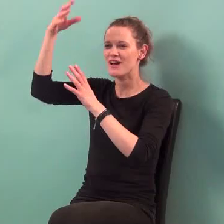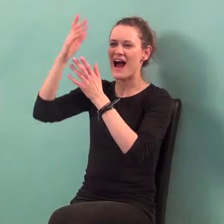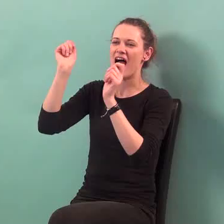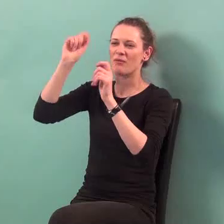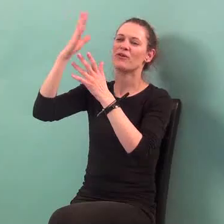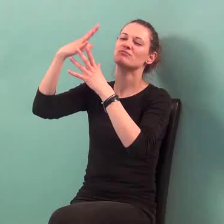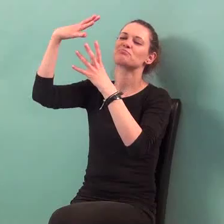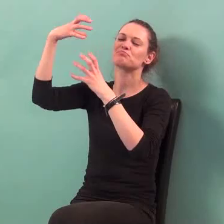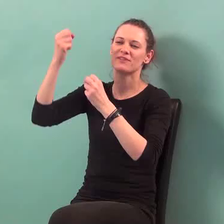Więc ten alarm już się wyłączył.